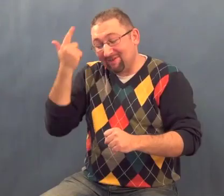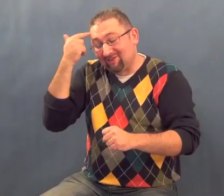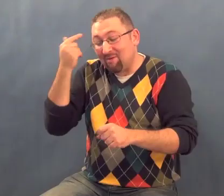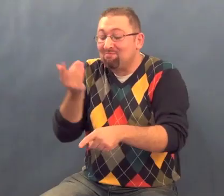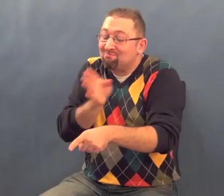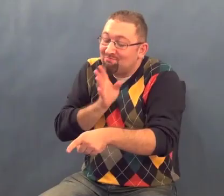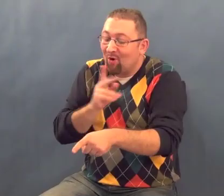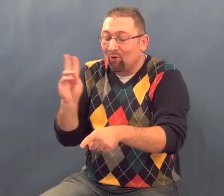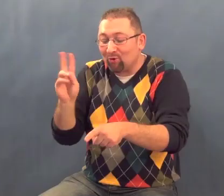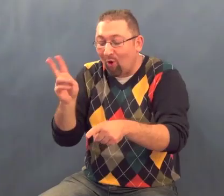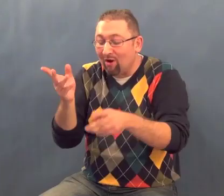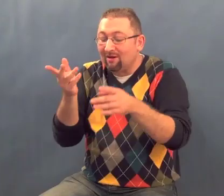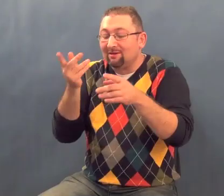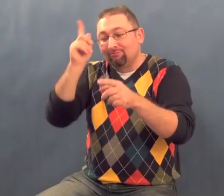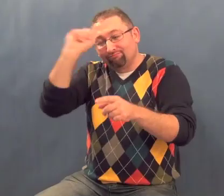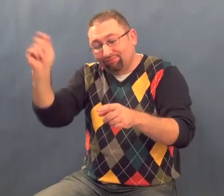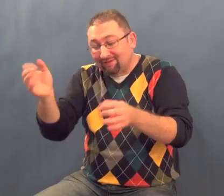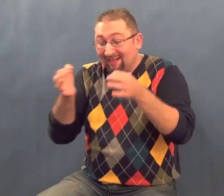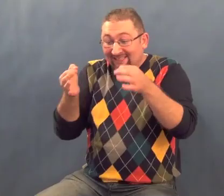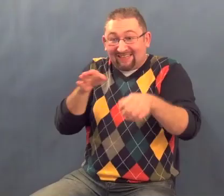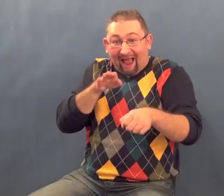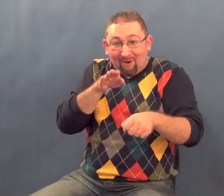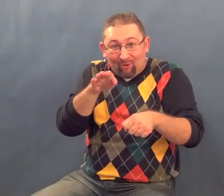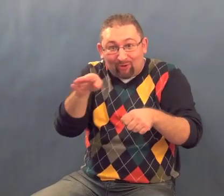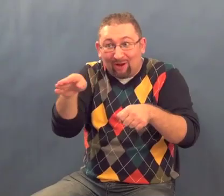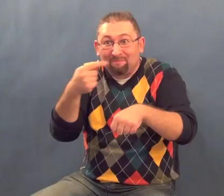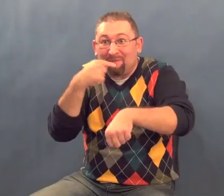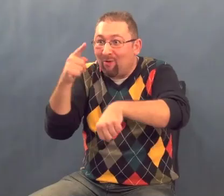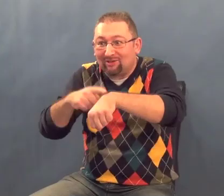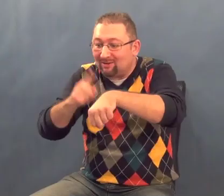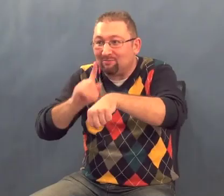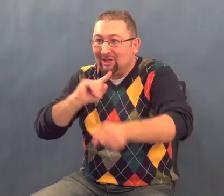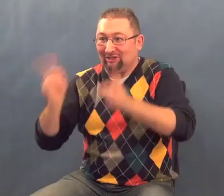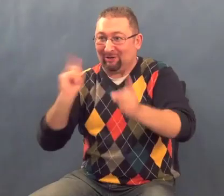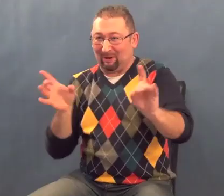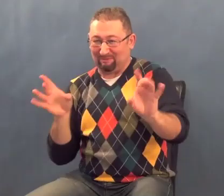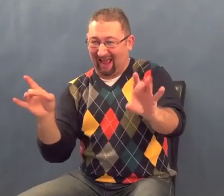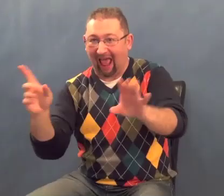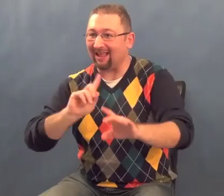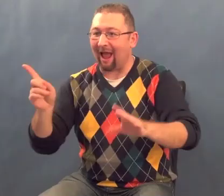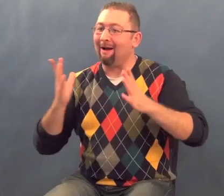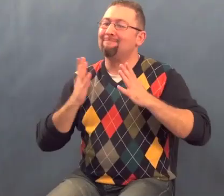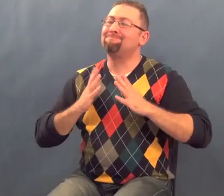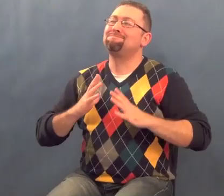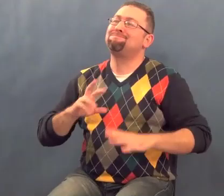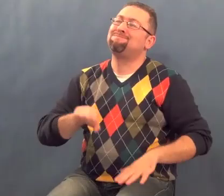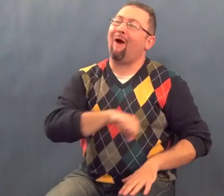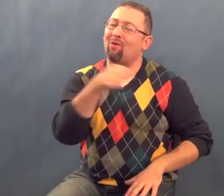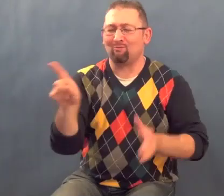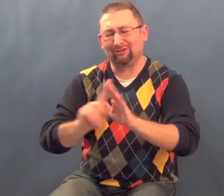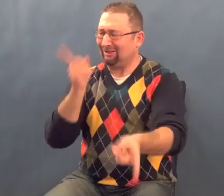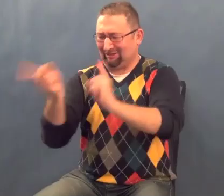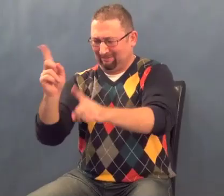Myślę, że to chyba informuje kogoś, że jeżeli ma mało czasu i widzi samochód, to należy szybko biec, a nie iść wolno.